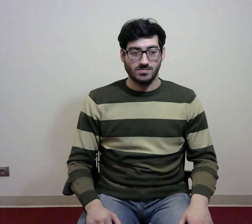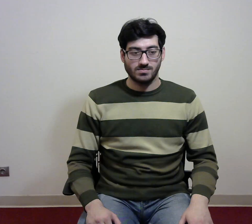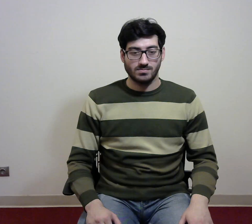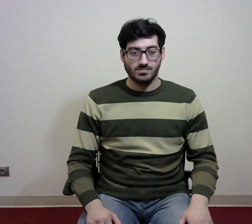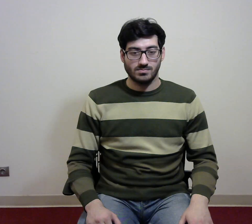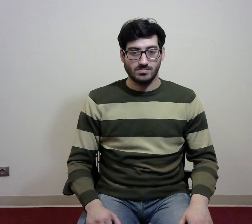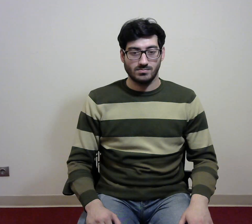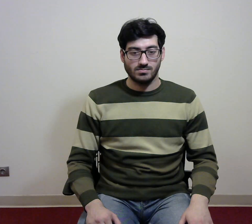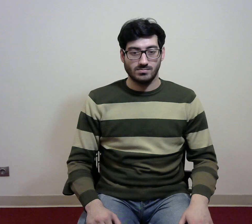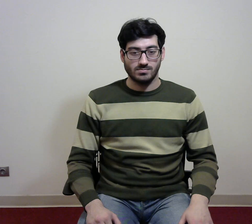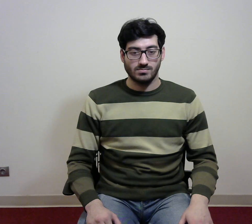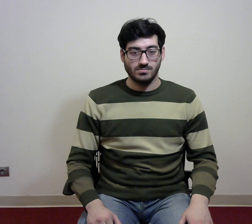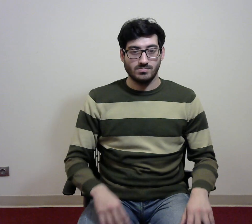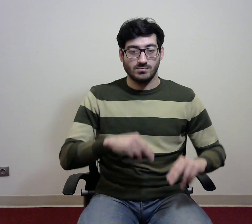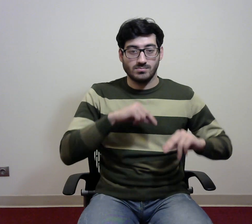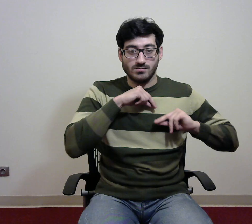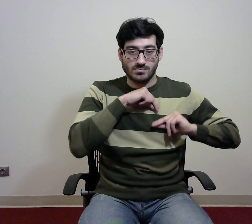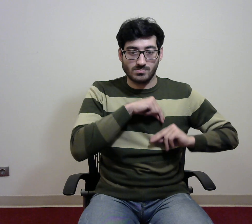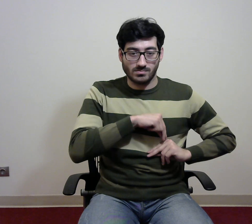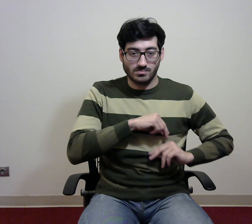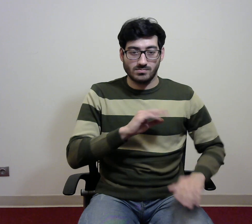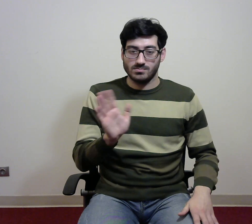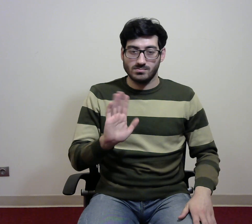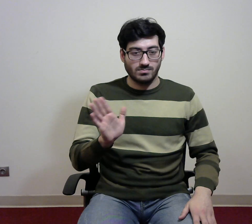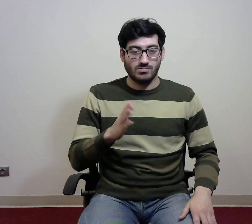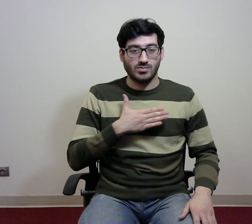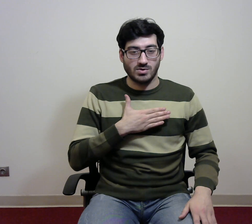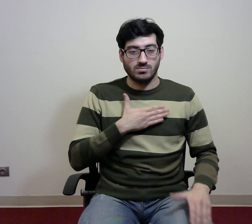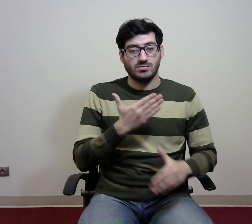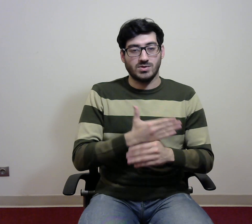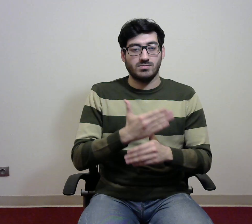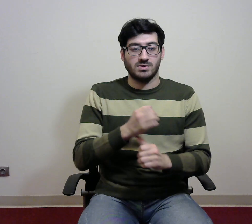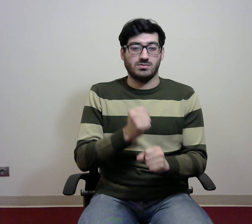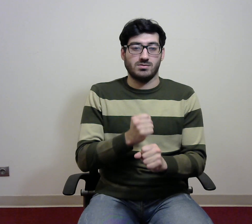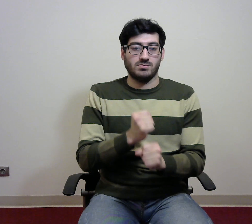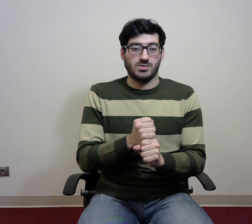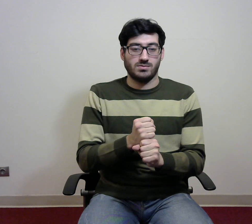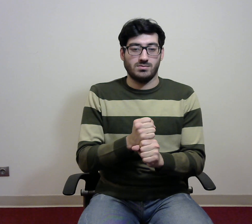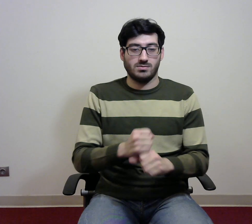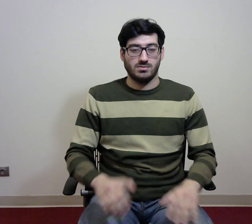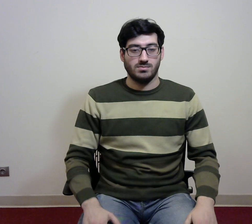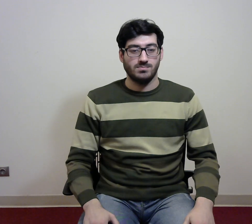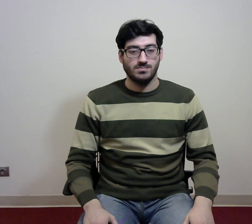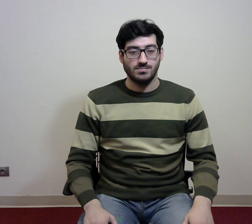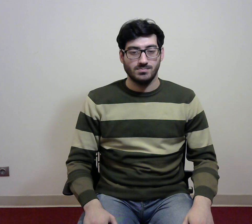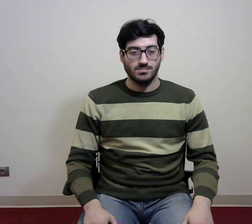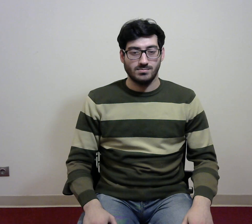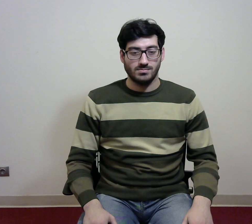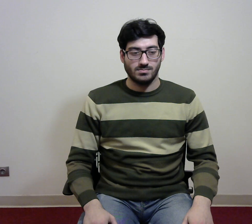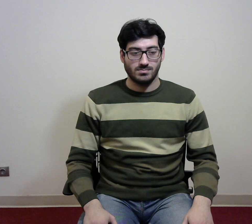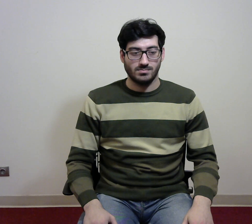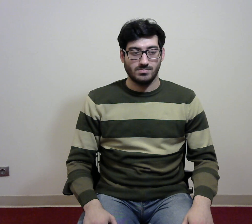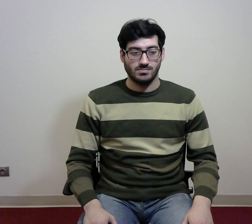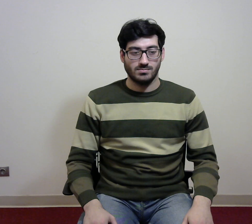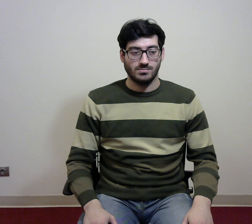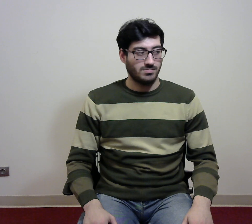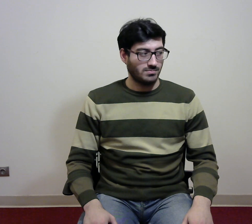Zəhmət olmasa, mənə kömək edin